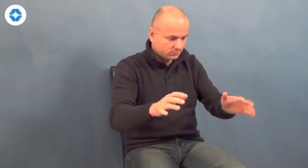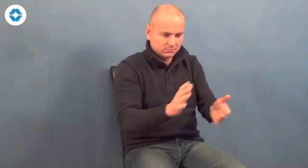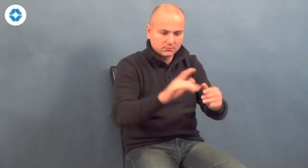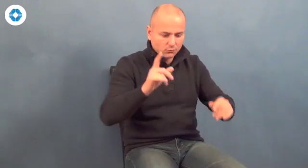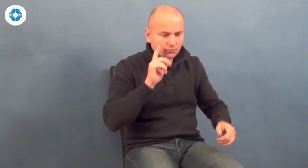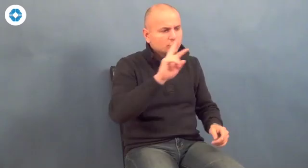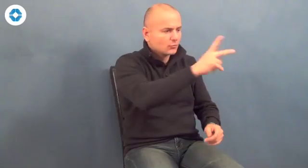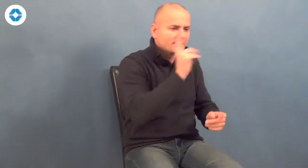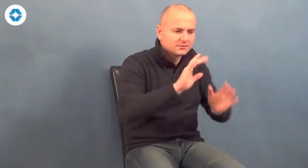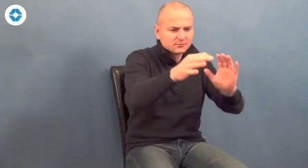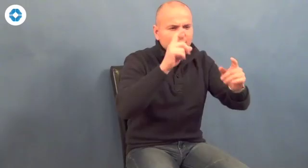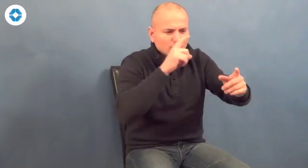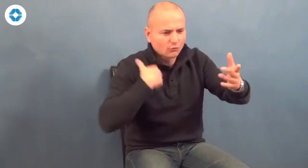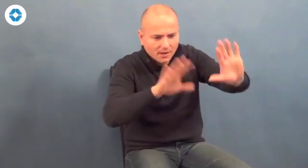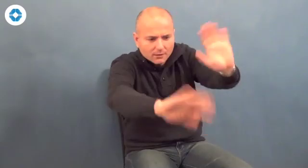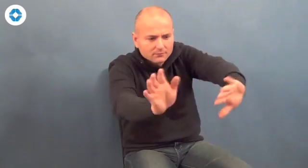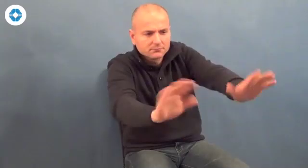Drugi chłopak pomaga otrzepać ubranie chłopca.